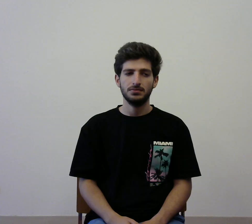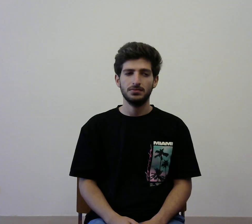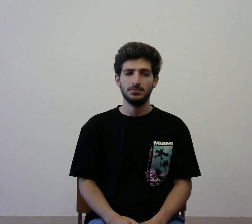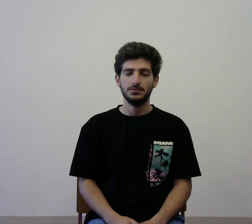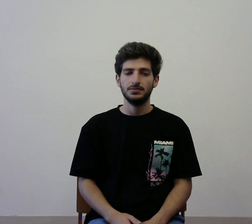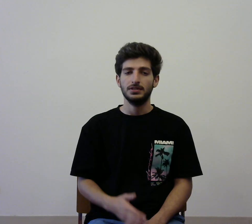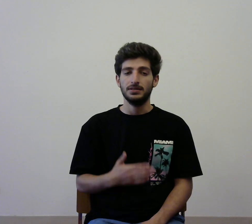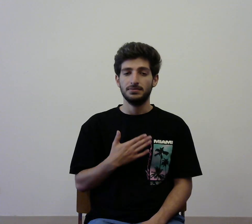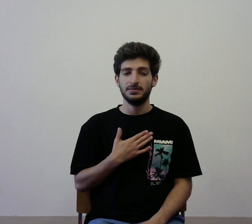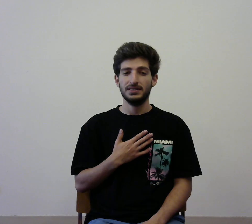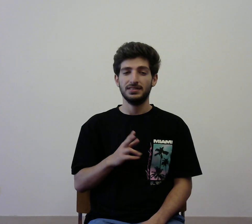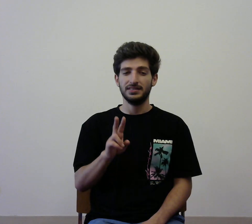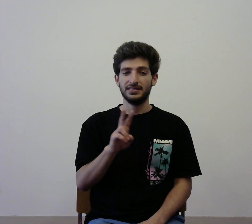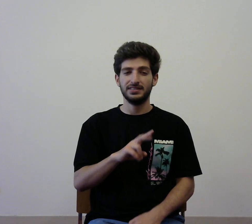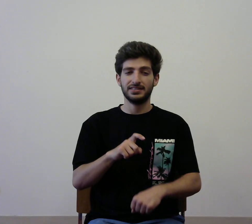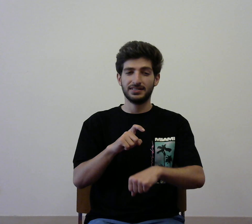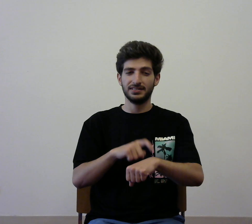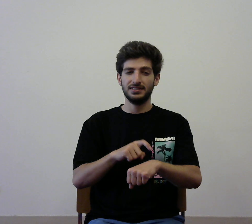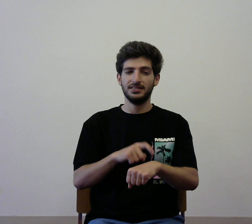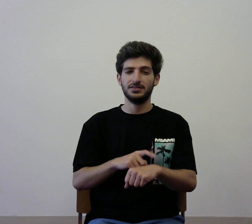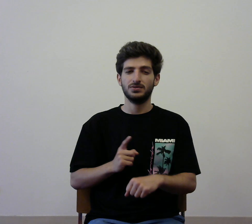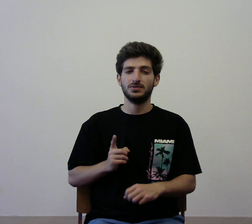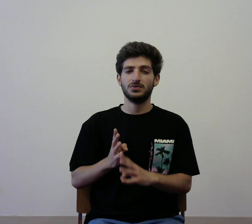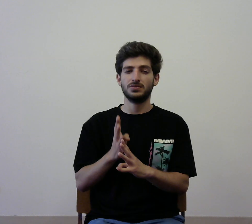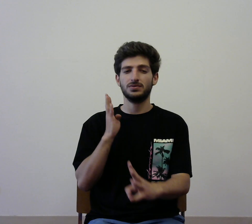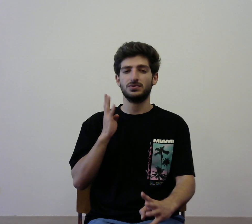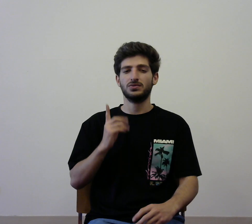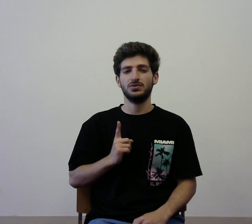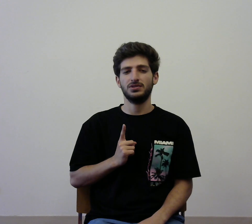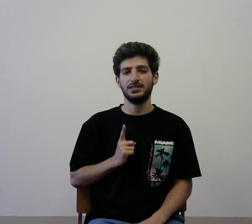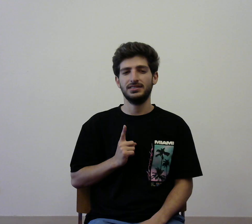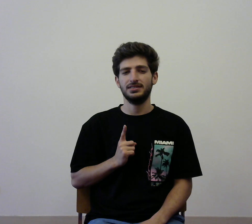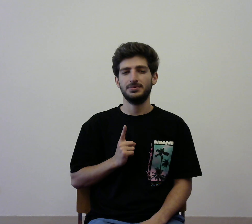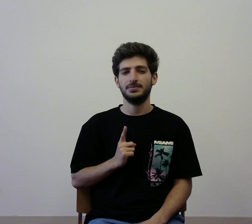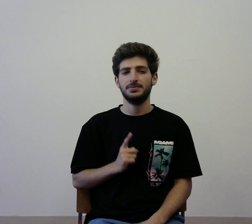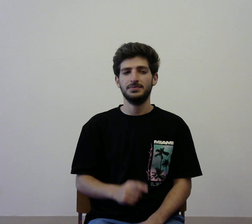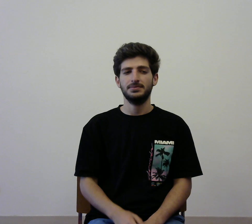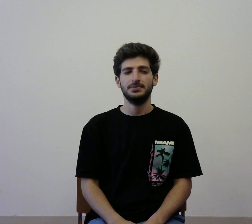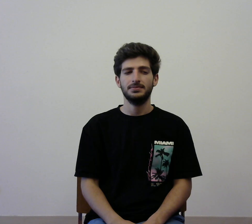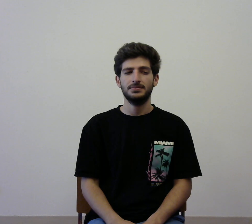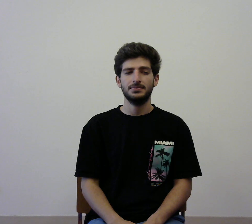Mən iki saatdır növbədə gözləyirəm